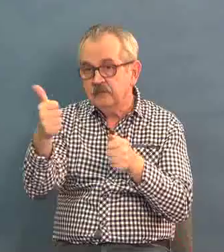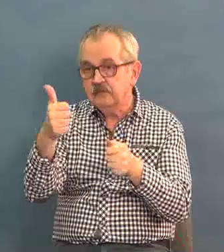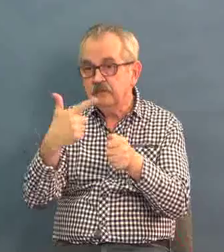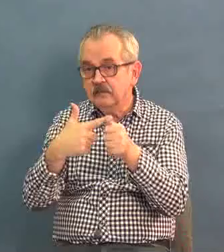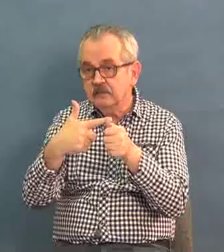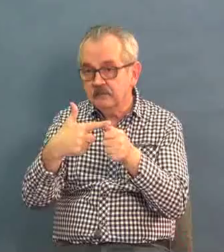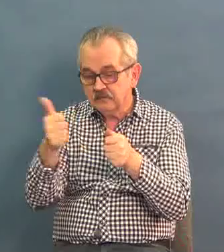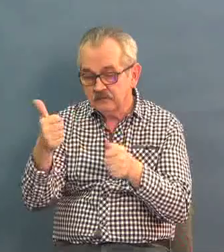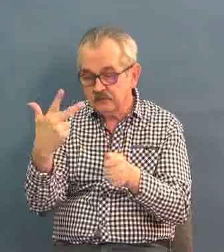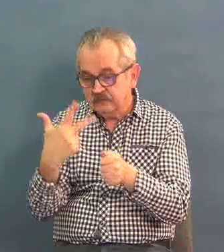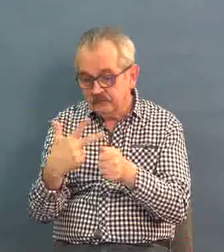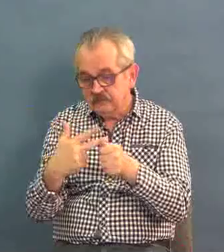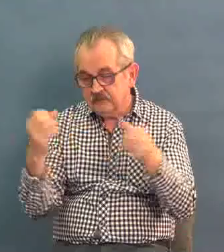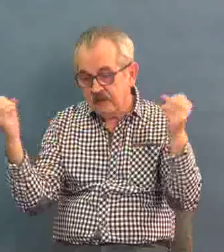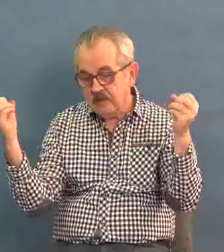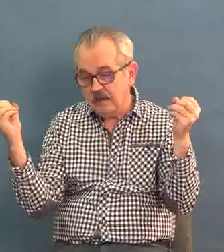Dwudziesta pierwsza trzydzieści - kino.